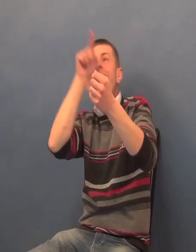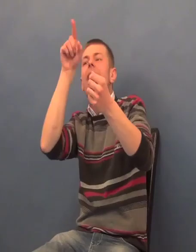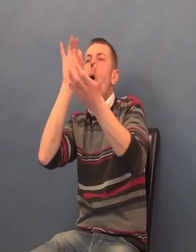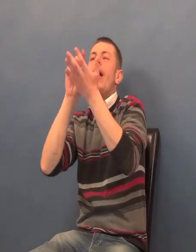Jest ryzyko.